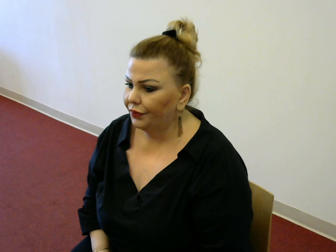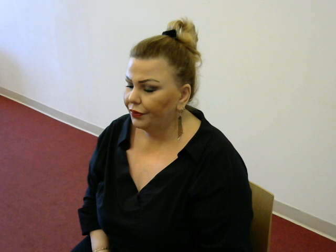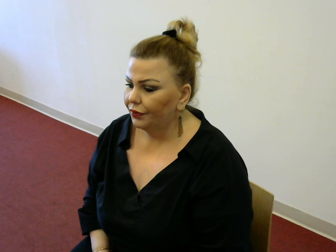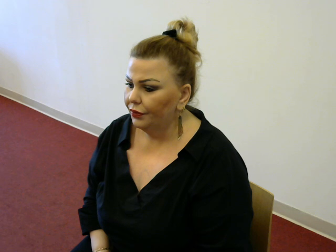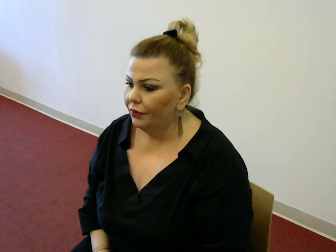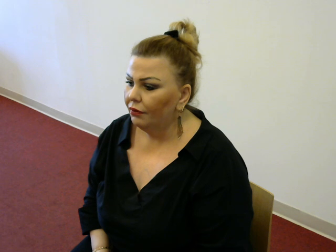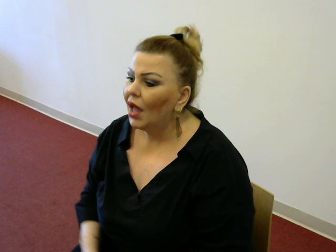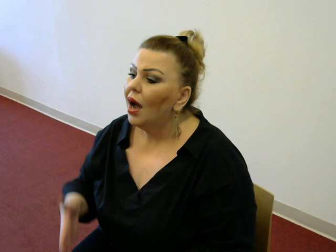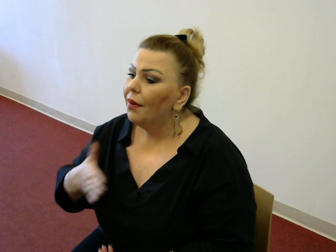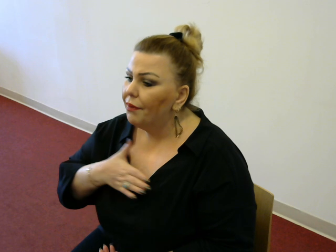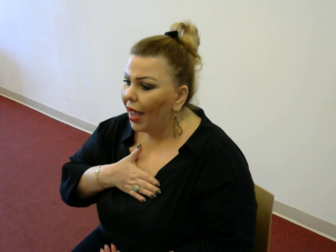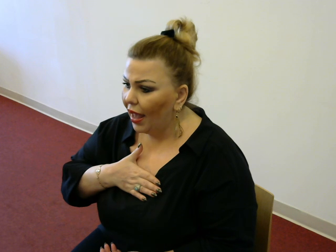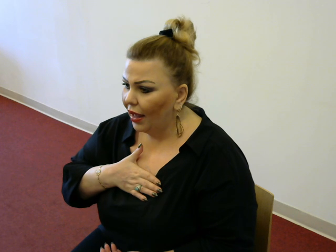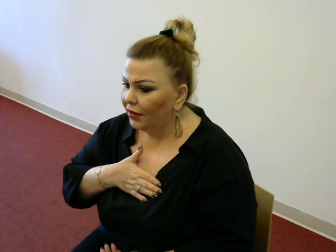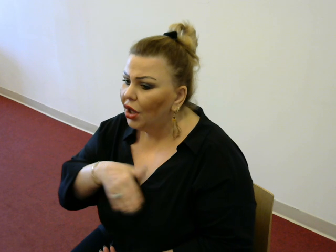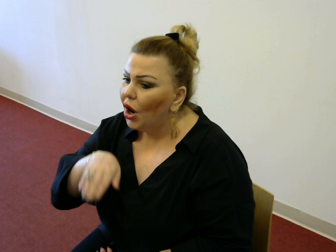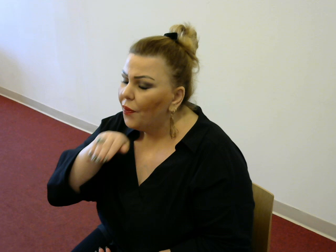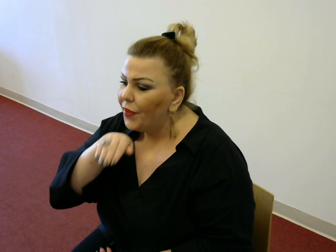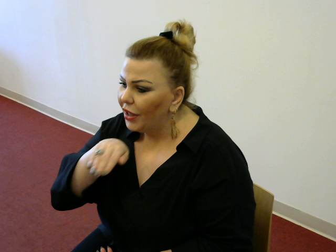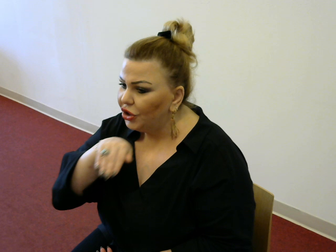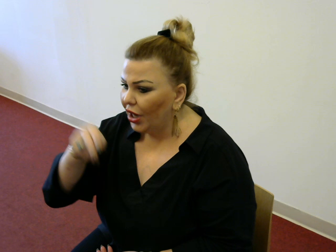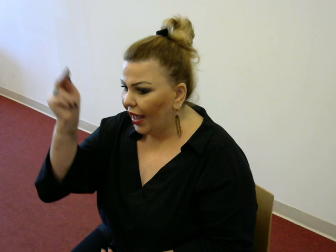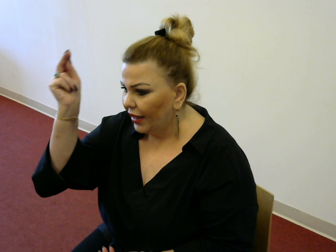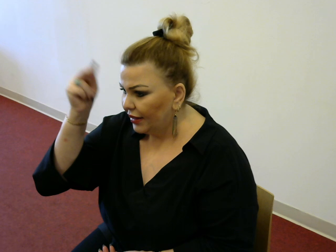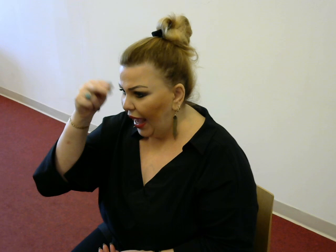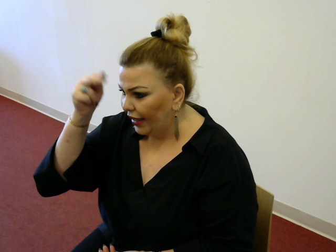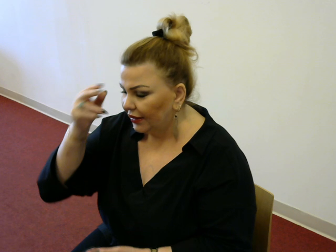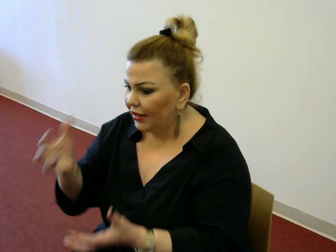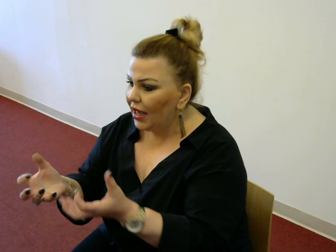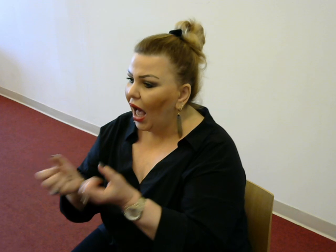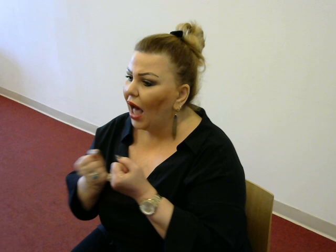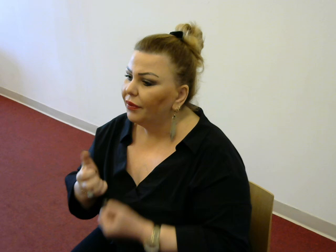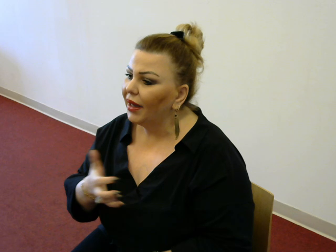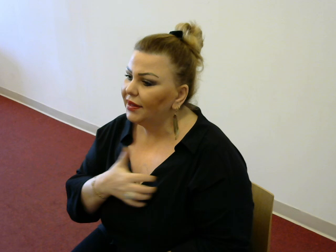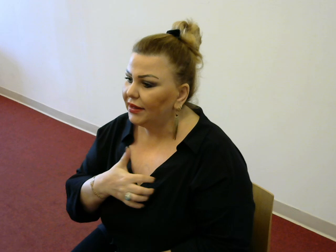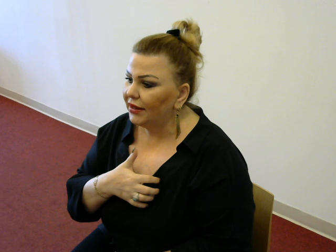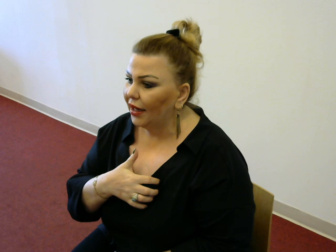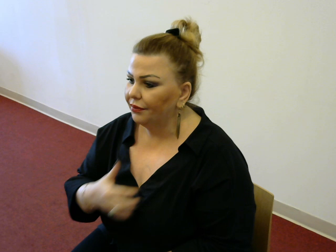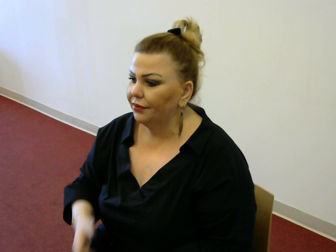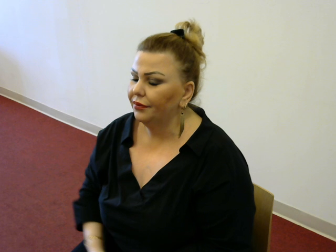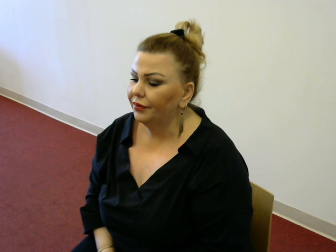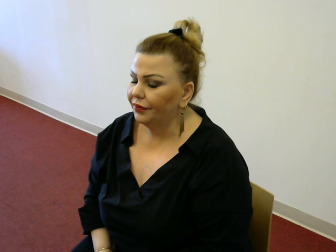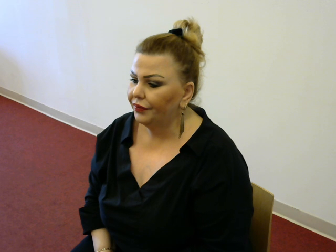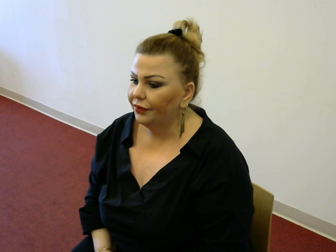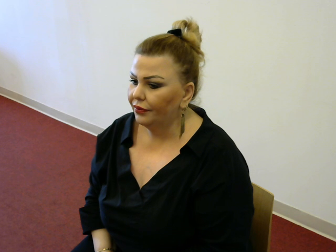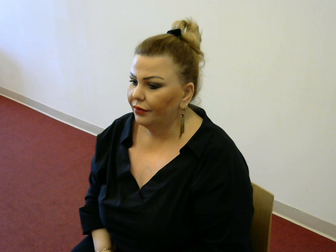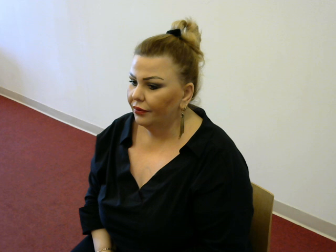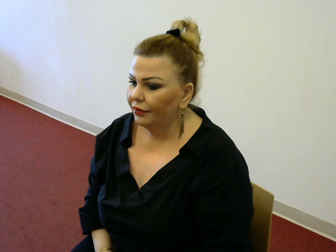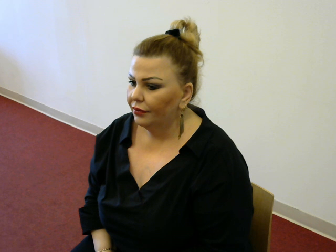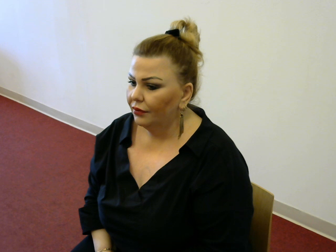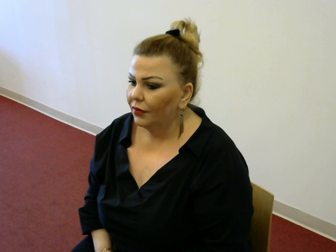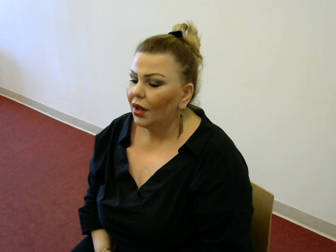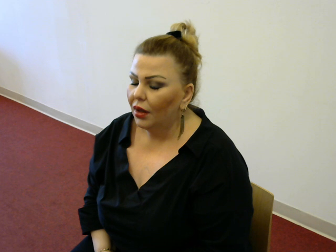Mən peşə təhsili almaq istəyirəm